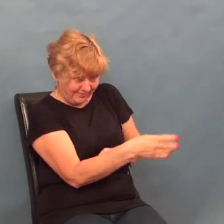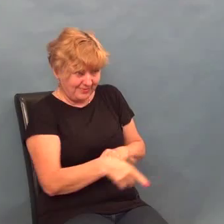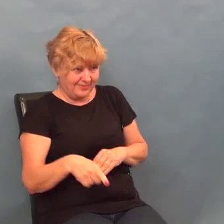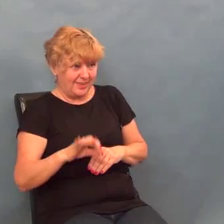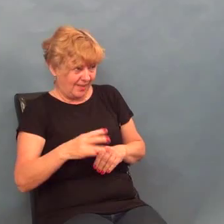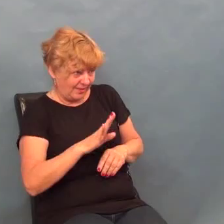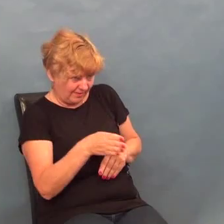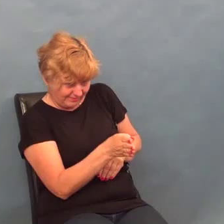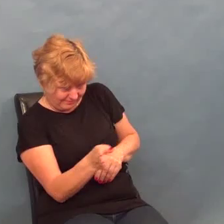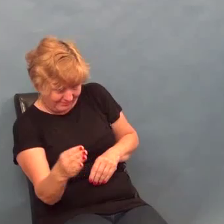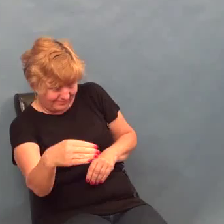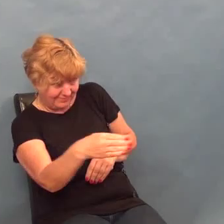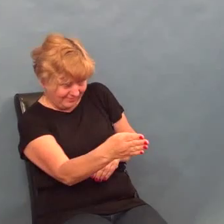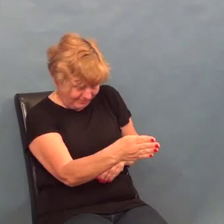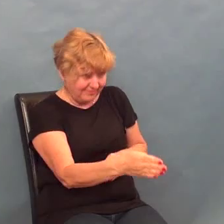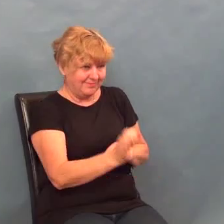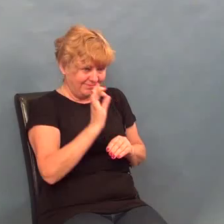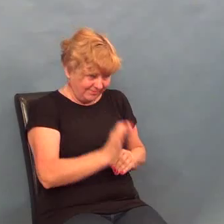Syn pokazuje w prawo, w lewo, w prawo... Dobrze.